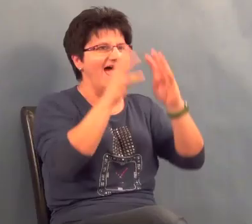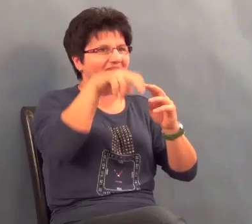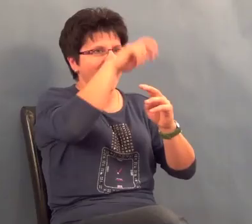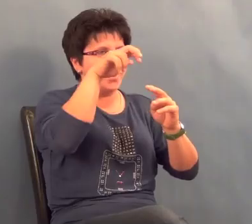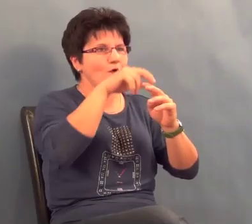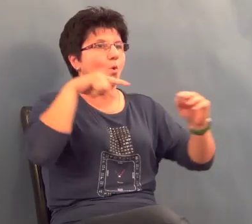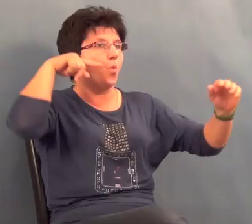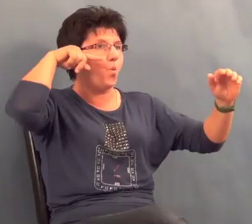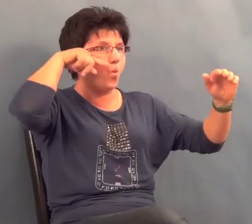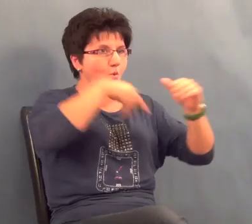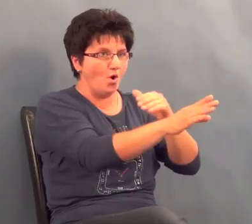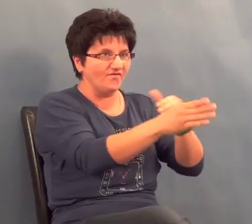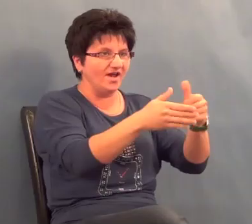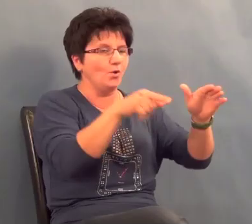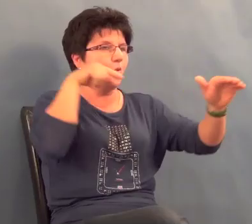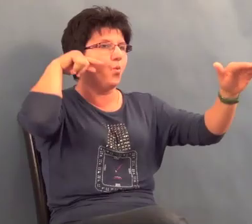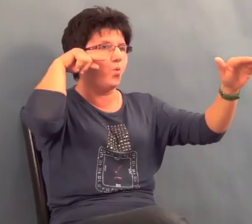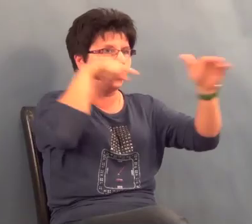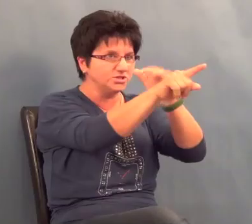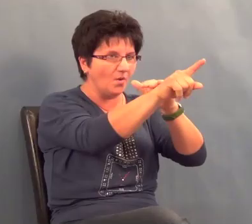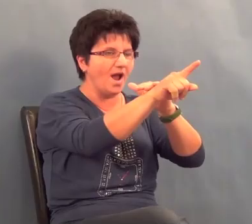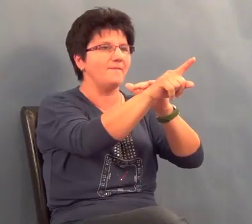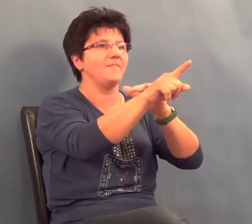Ucieka przez otwarte drzwi.